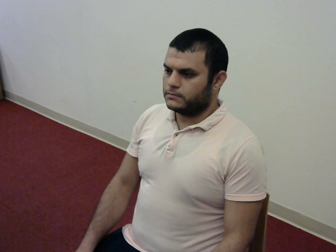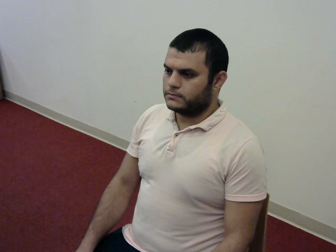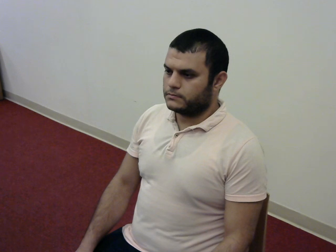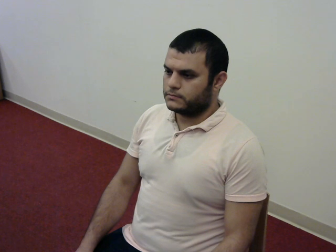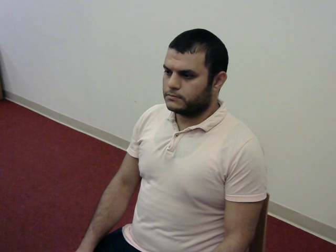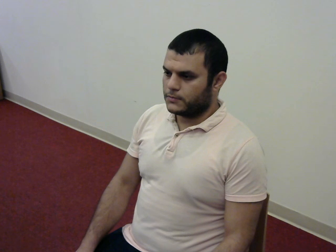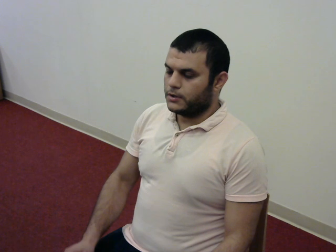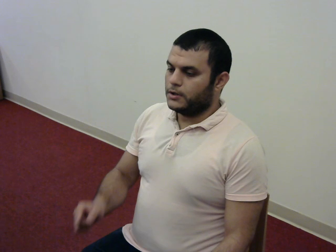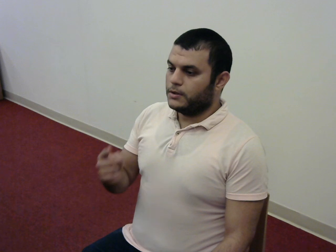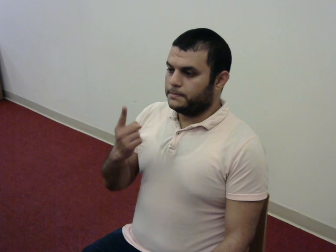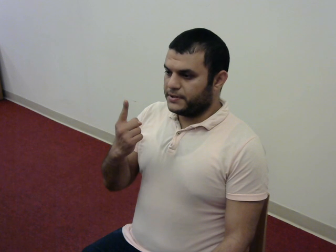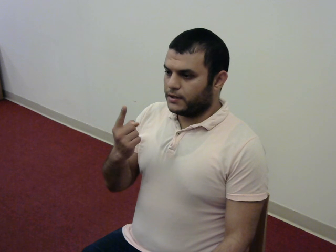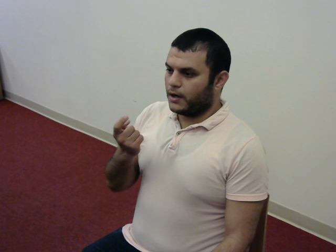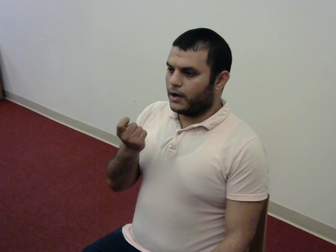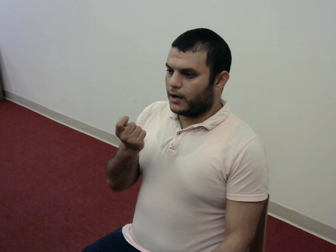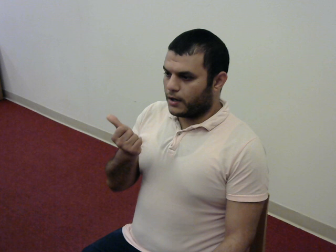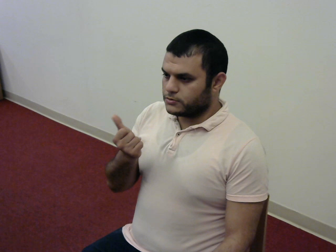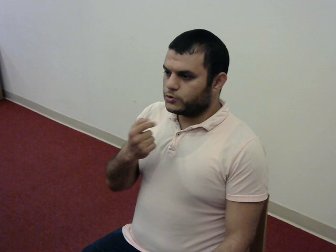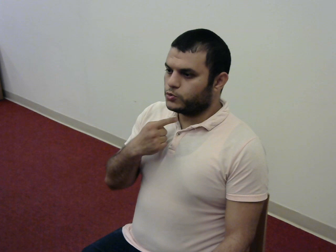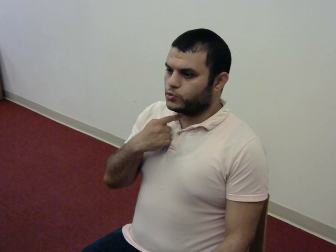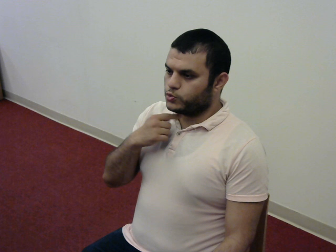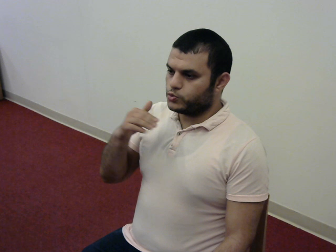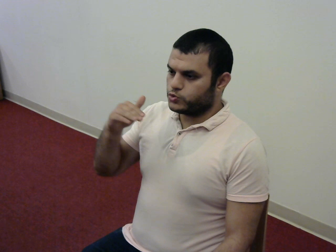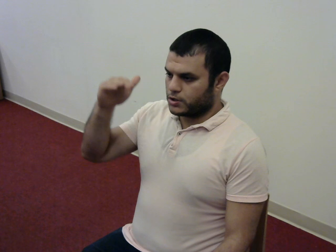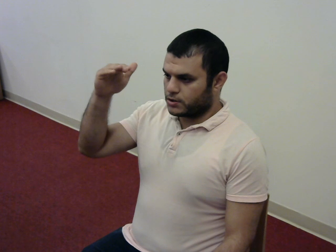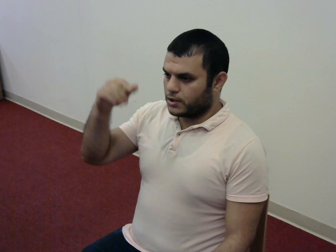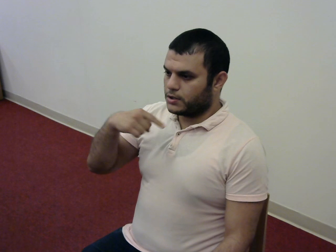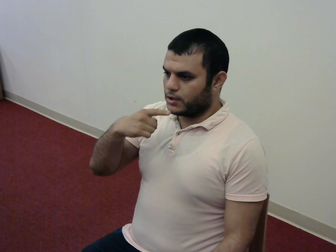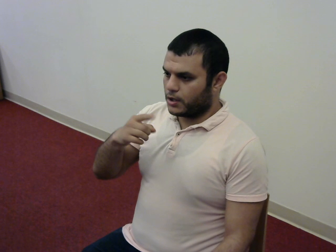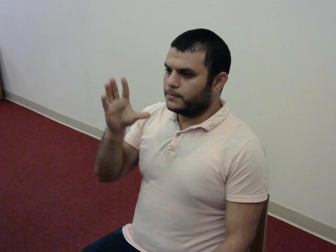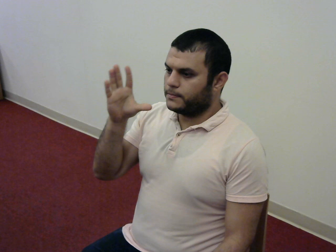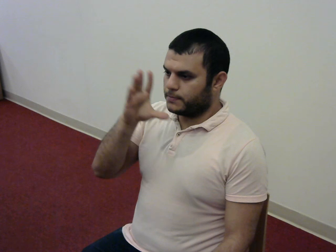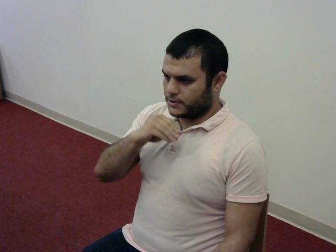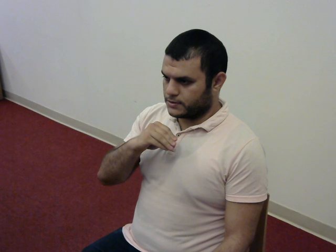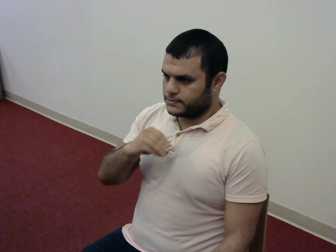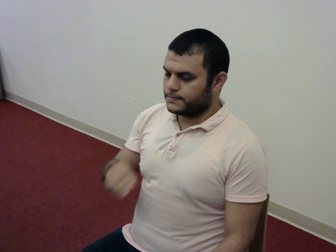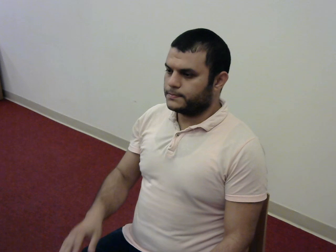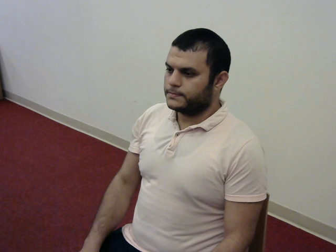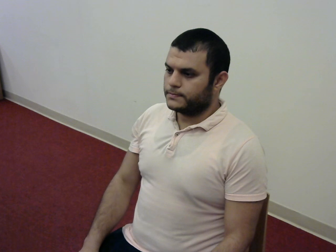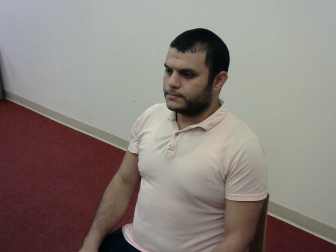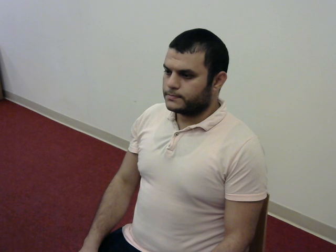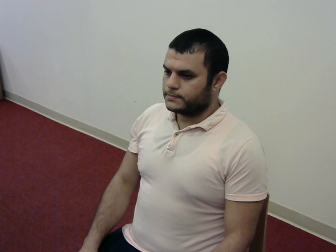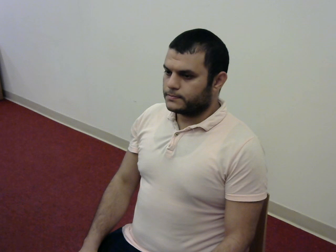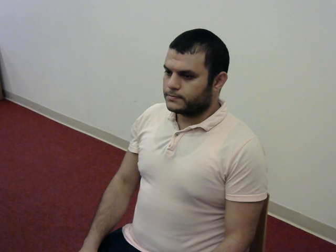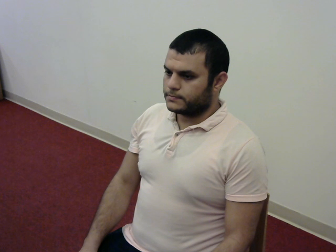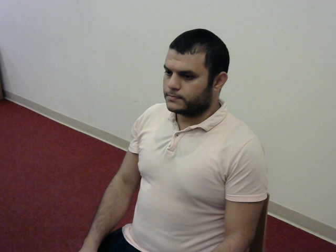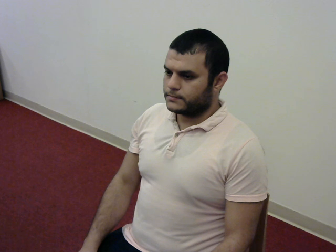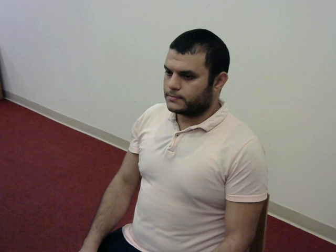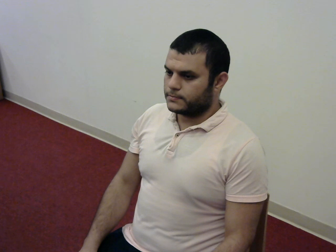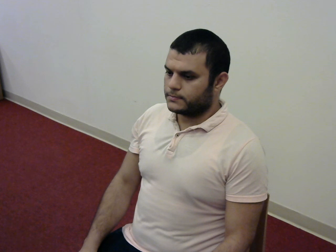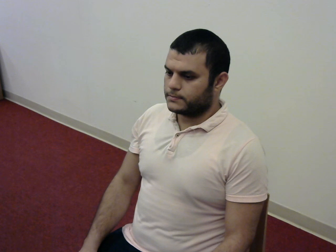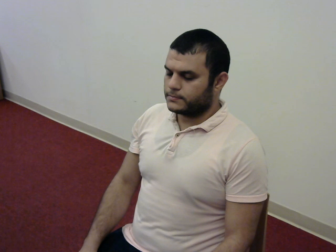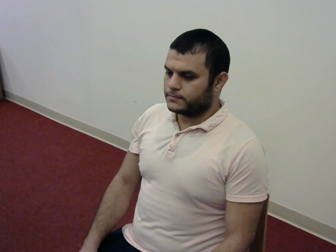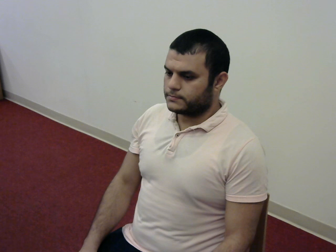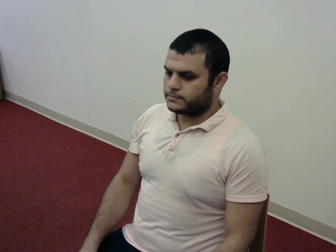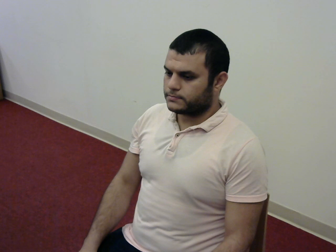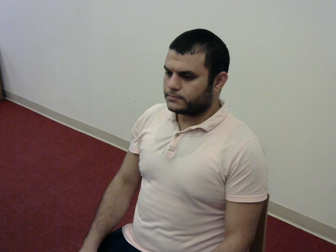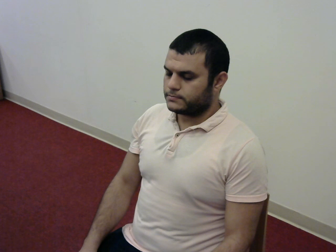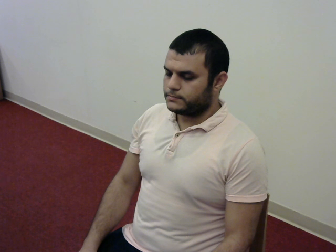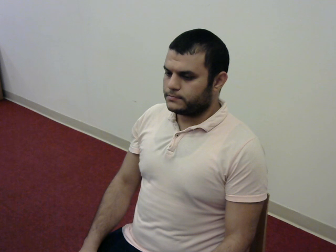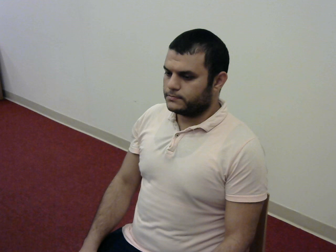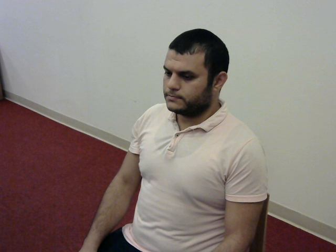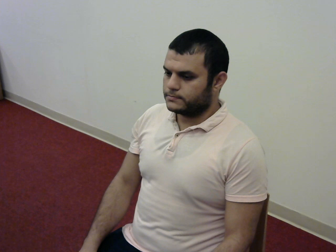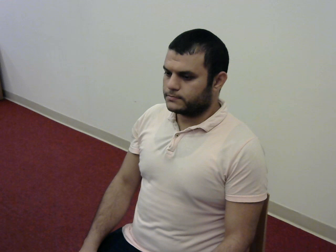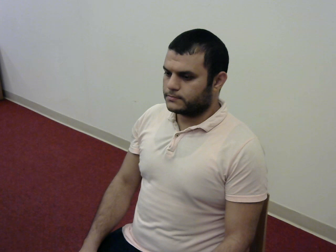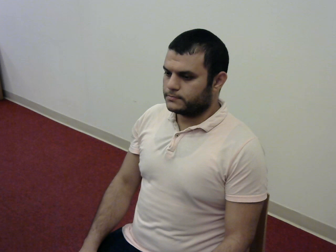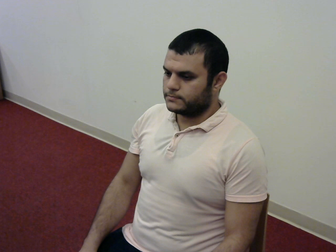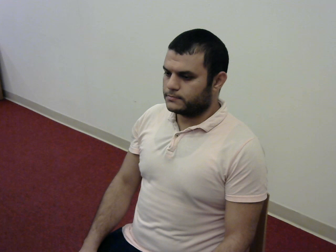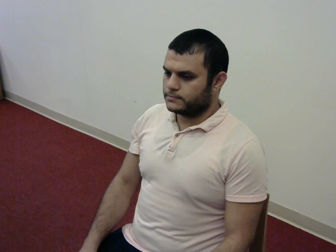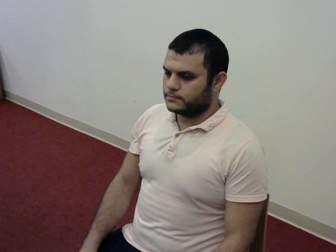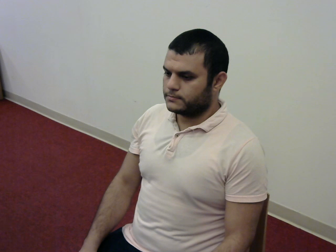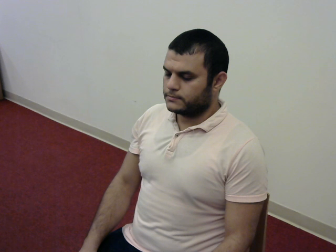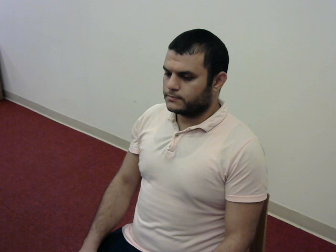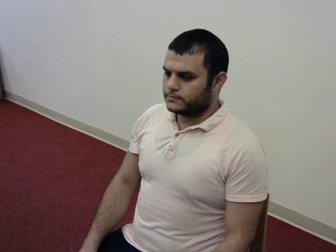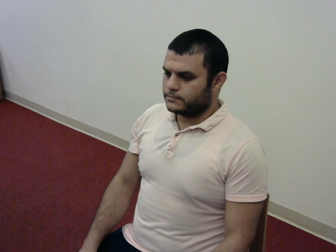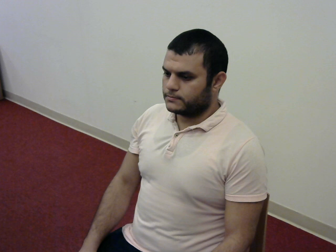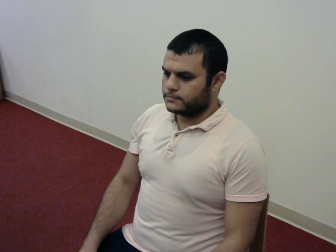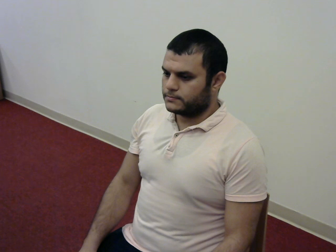Bir az ucadan deyə bilərsinizmi?